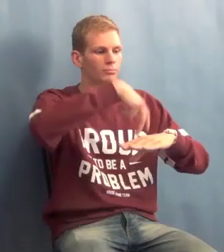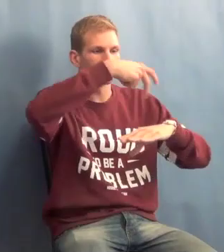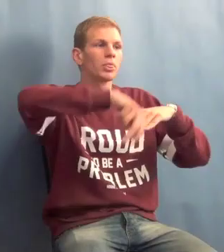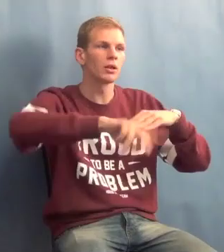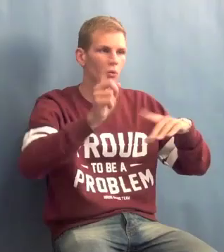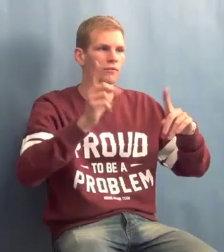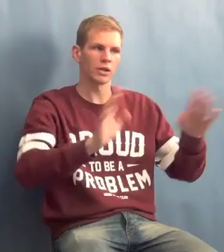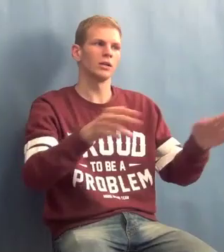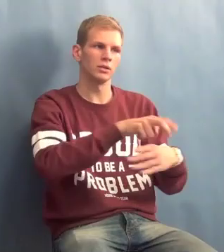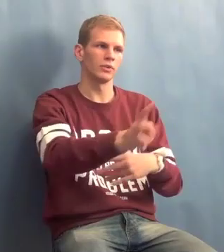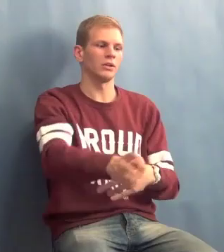Człowiek może tam wpaść, trzeba uważać.